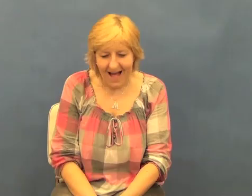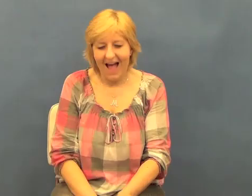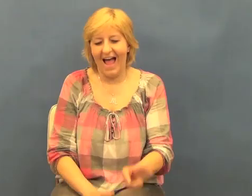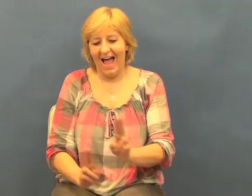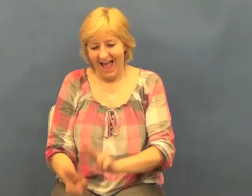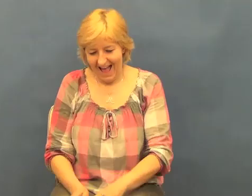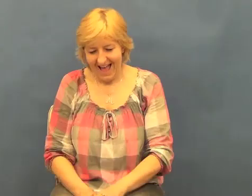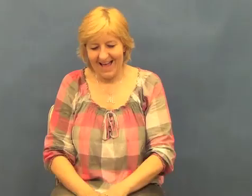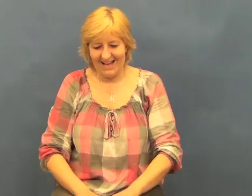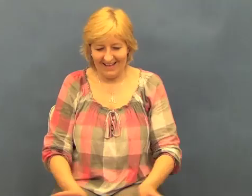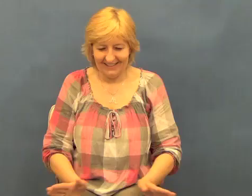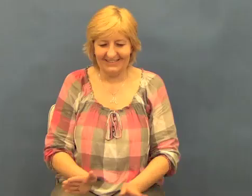Następny, aha, i koniec.